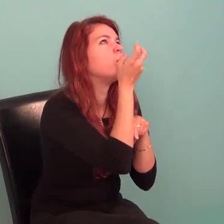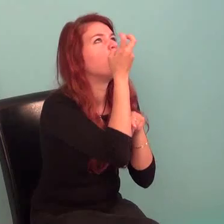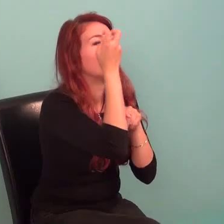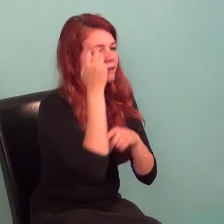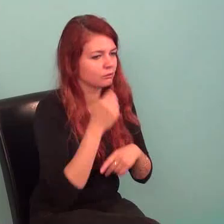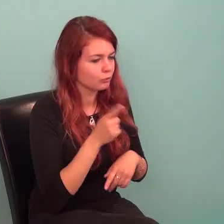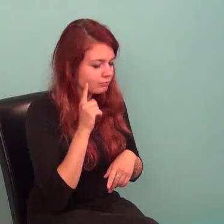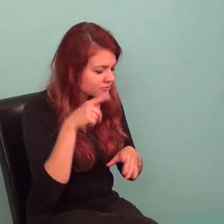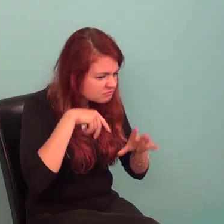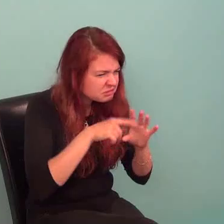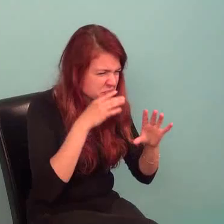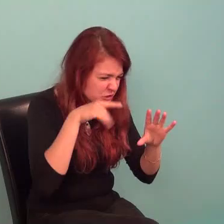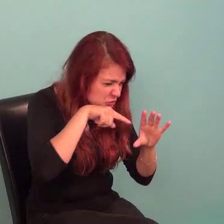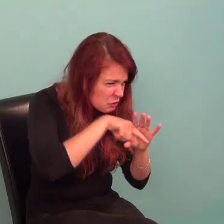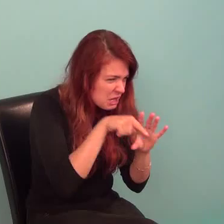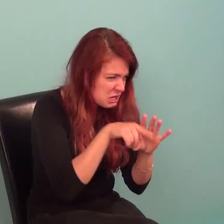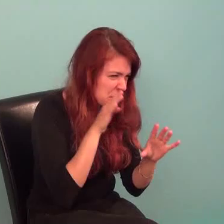Chłopiec zagląda do otworu w ziemi, bo tam może być żaba.